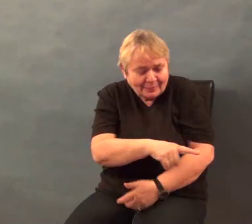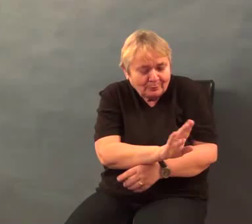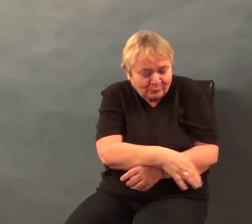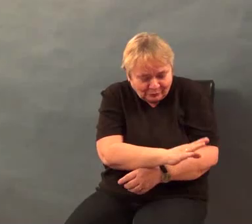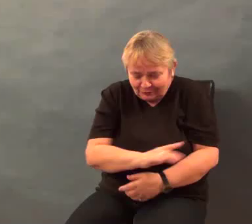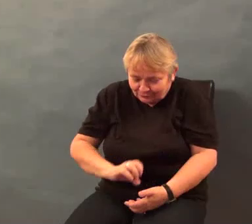Wrzuca gruszki.